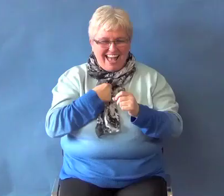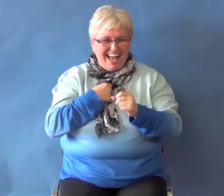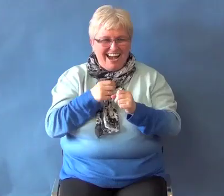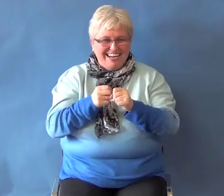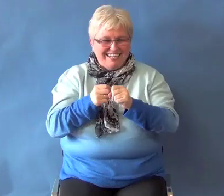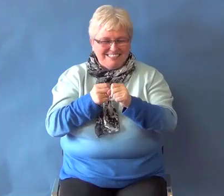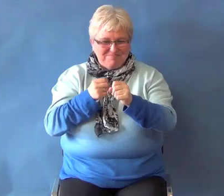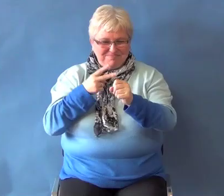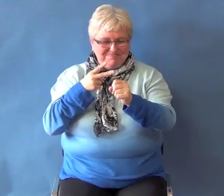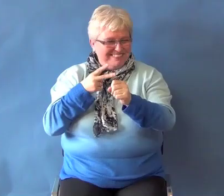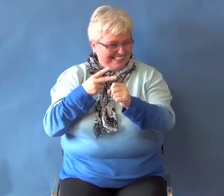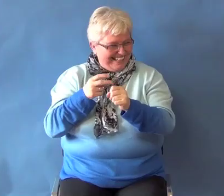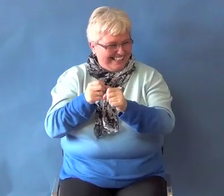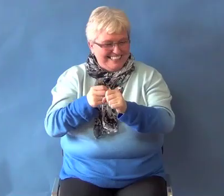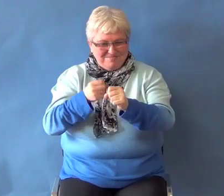Ja strzelam, tak?